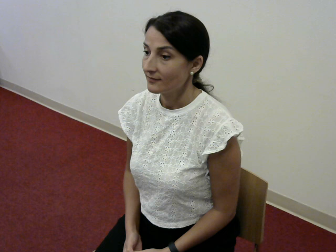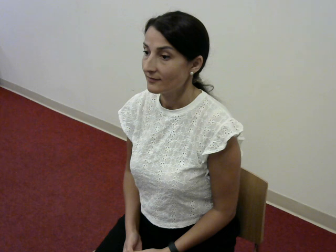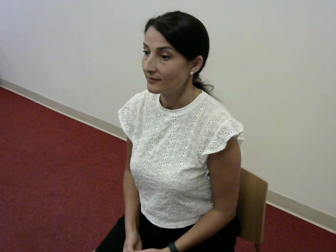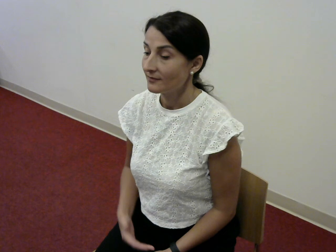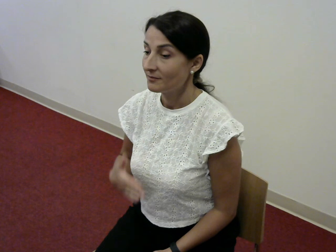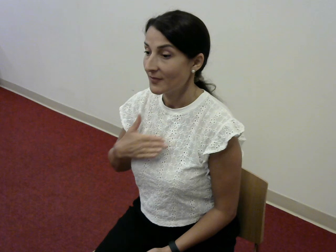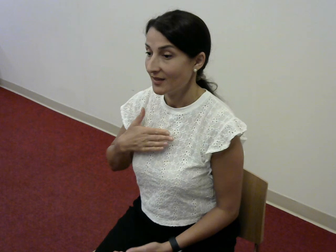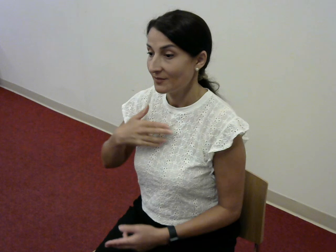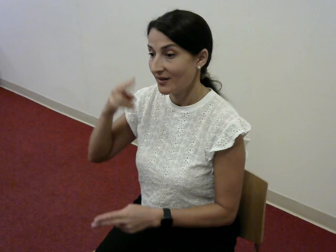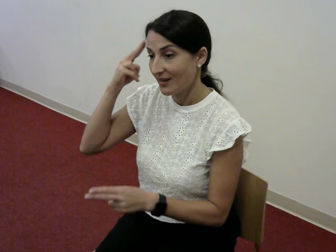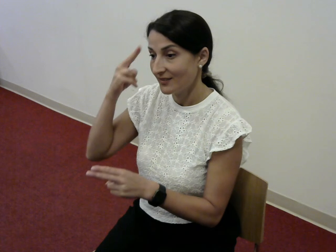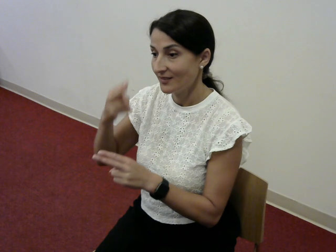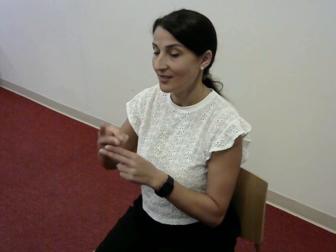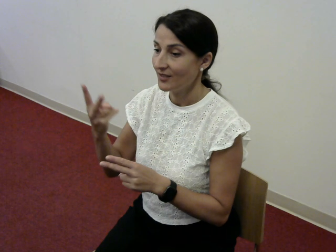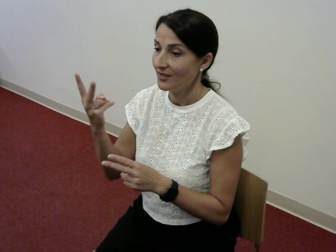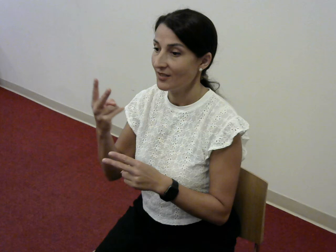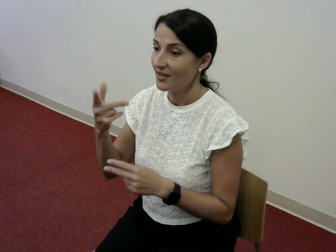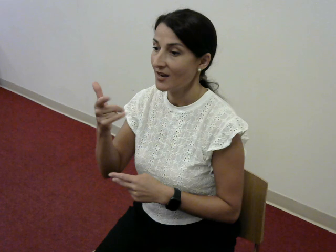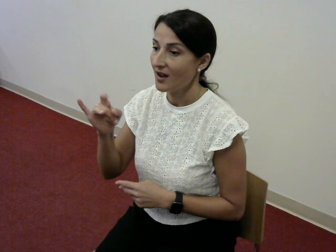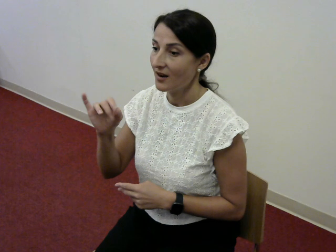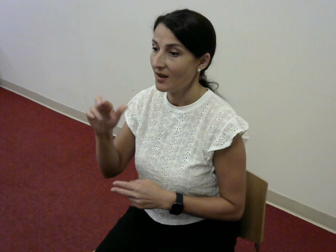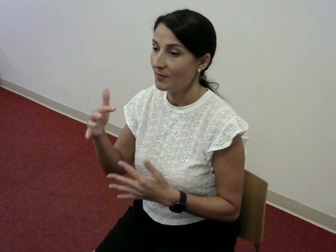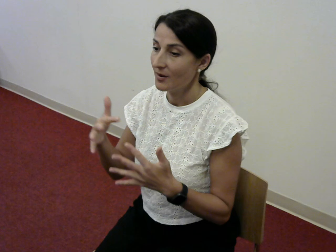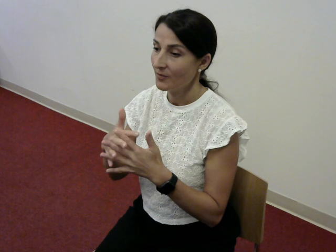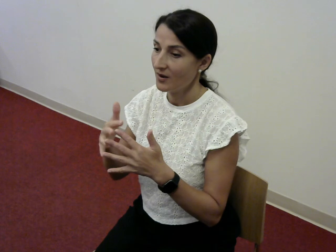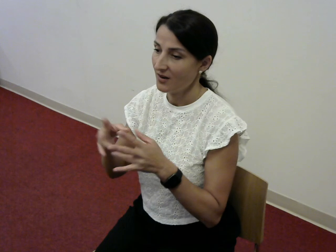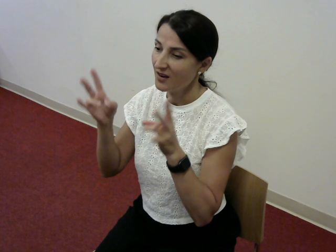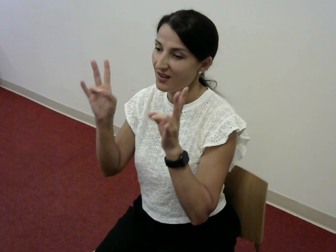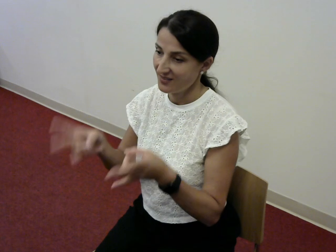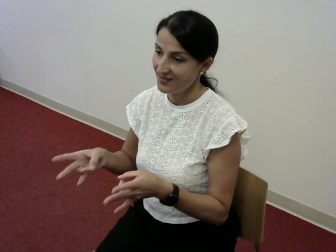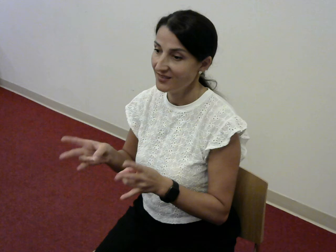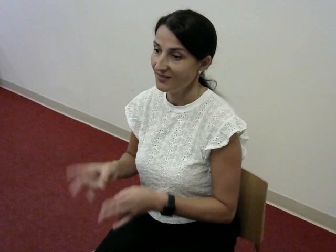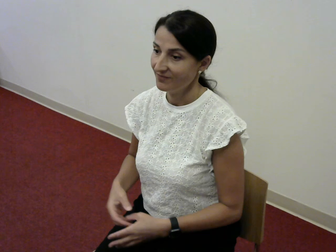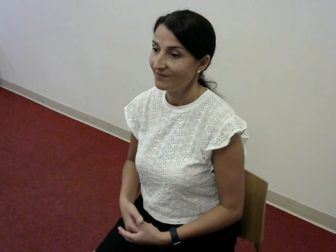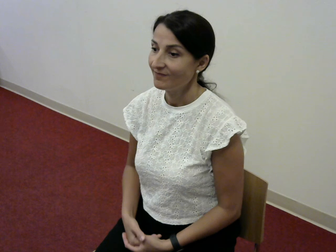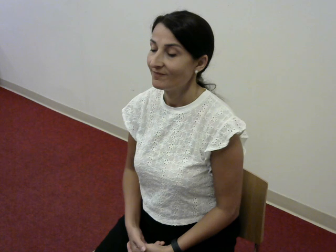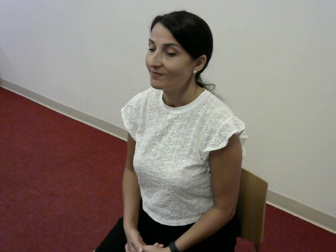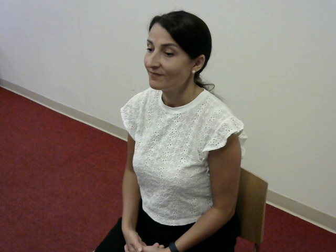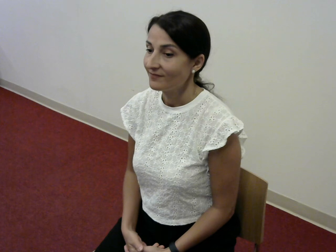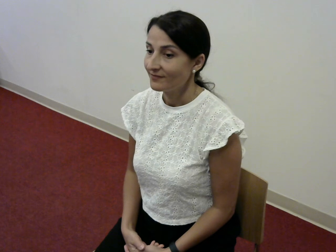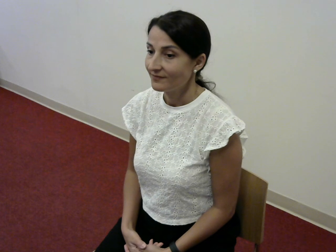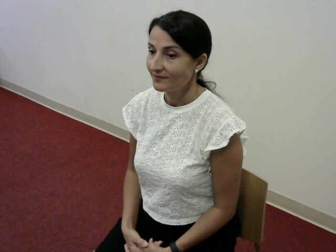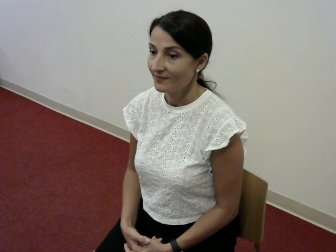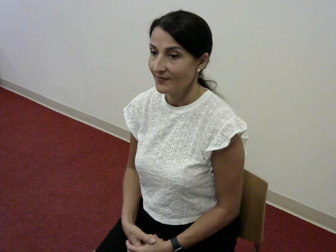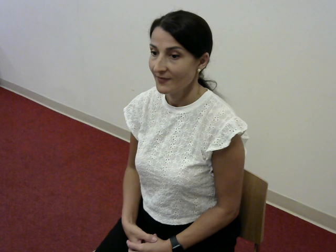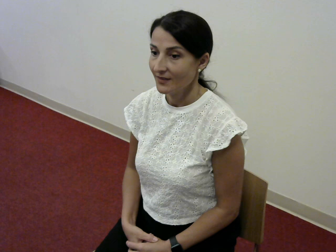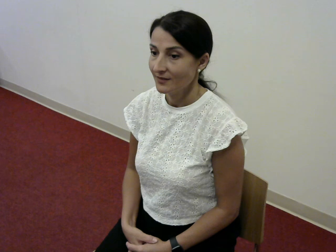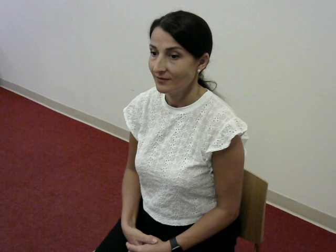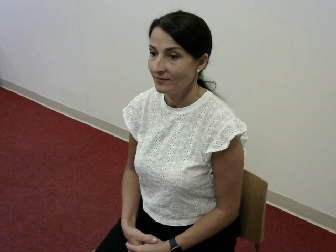Mənim qardaşım 2-ci Qarabağ müharibəsinin qazisidir